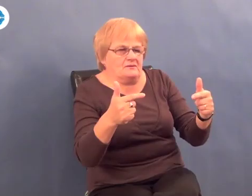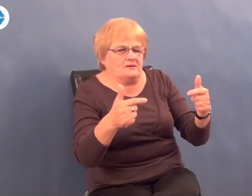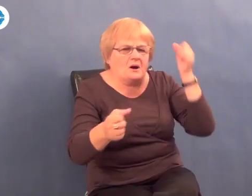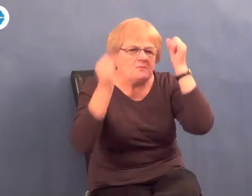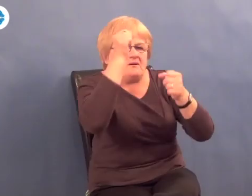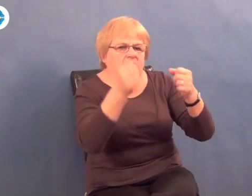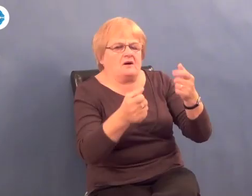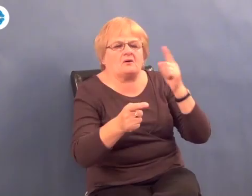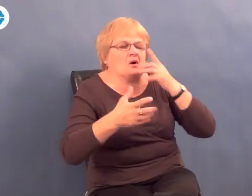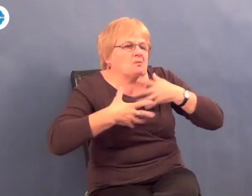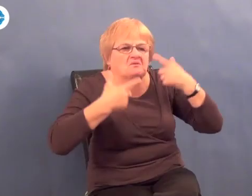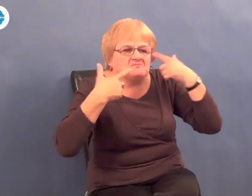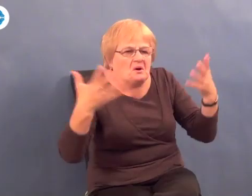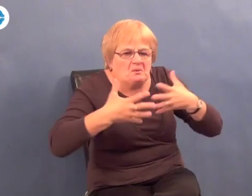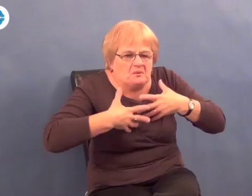Walili w drzwi, ale chłopak nic nie poczuł, nie słyszał.